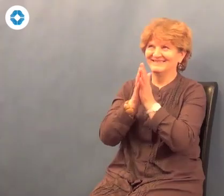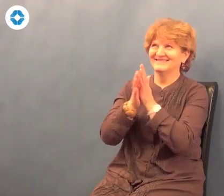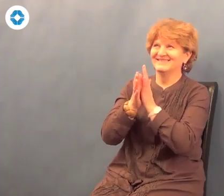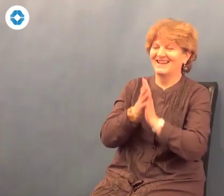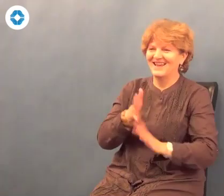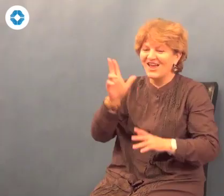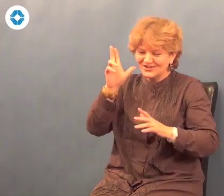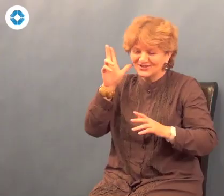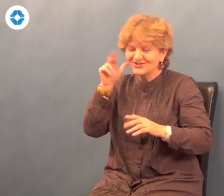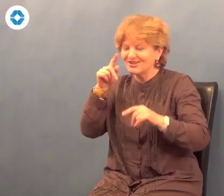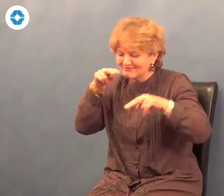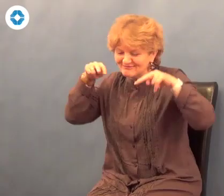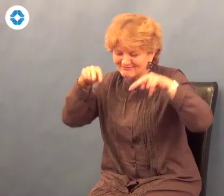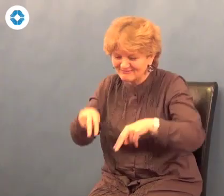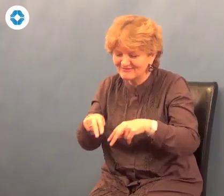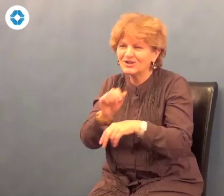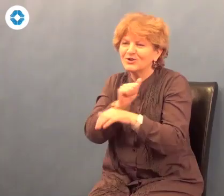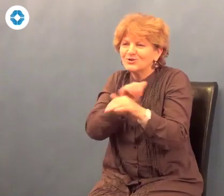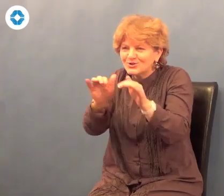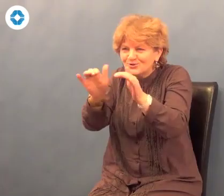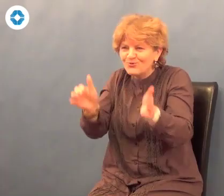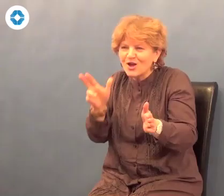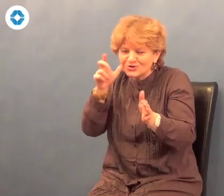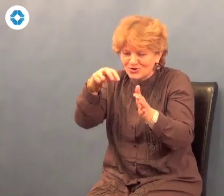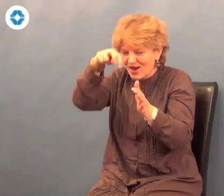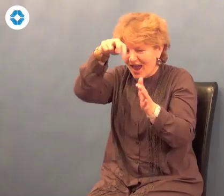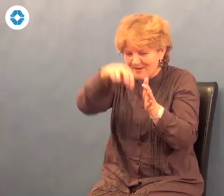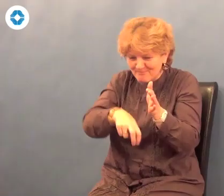Chłopiec i pies widzą żabę w słoiku.